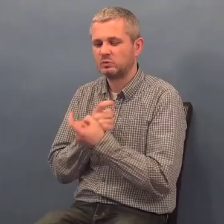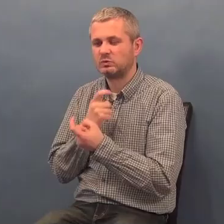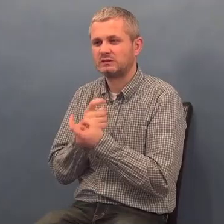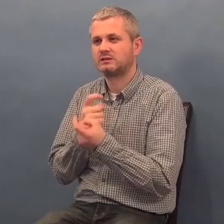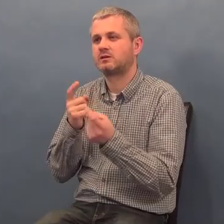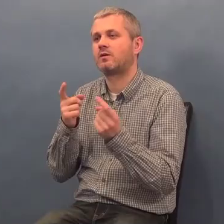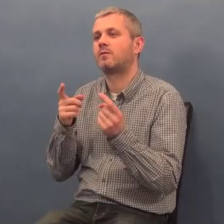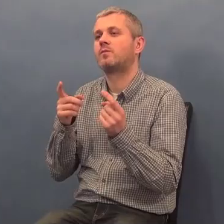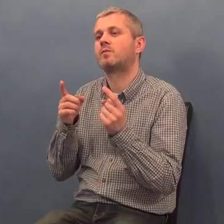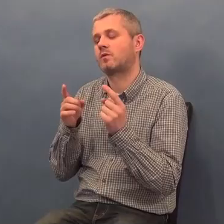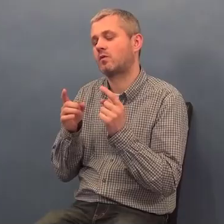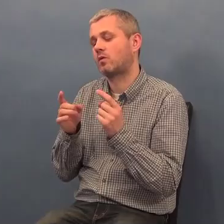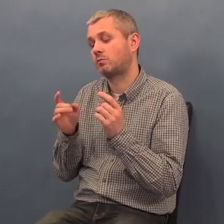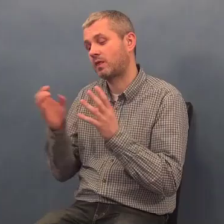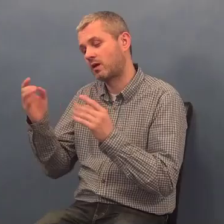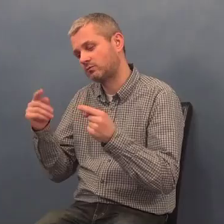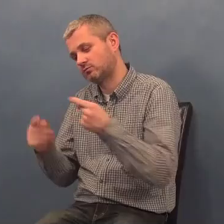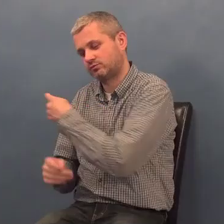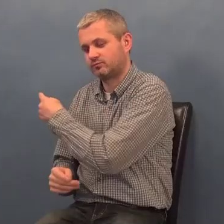Należy biec w tę stronę.